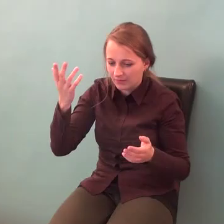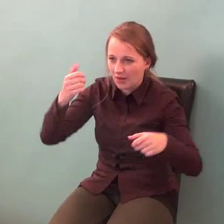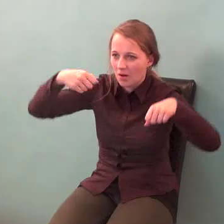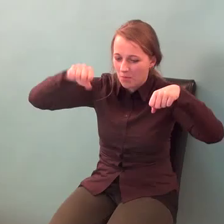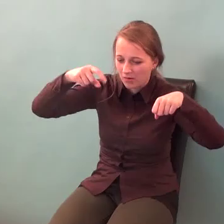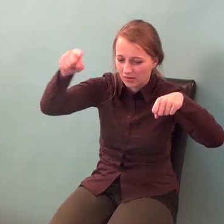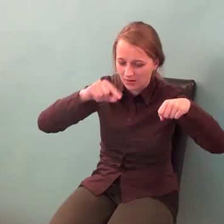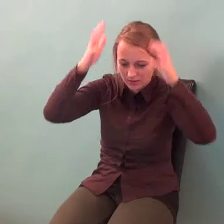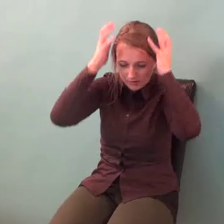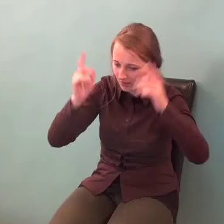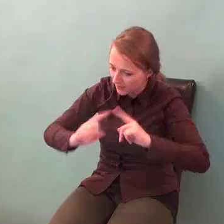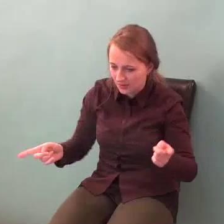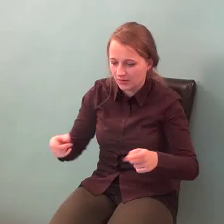Na motor on nie pasuje.